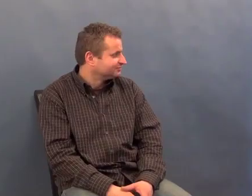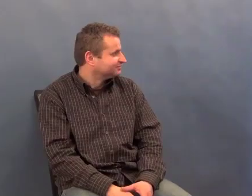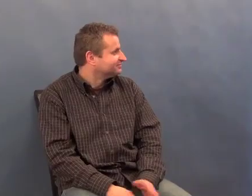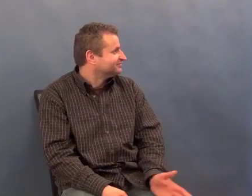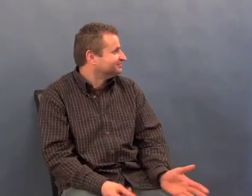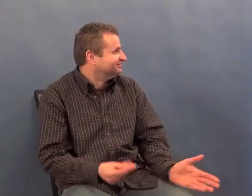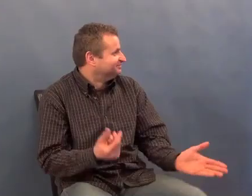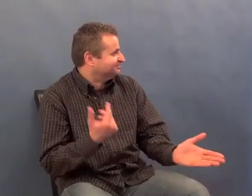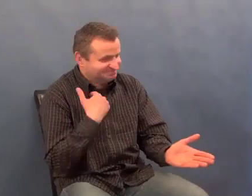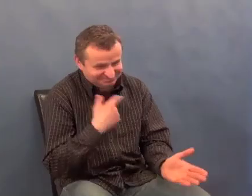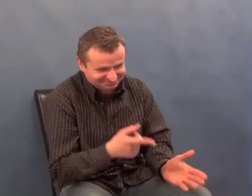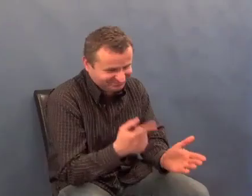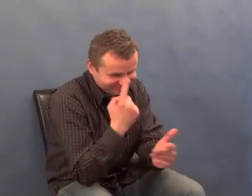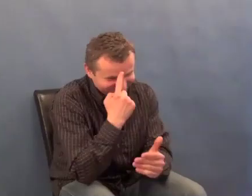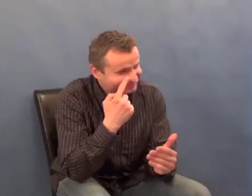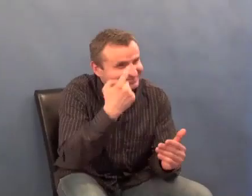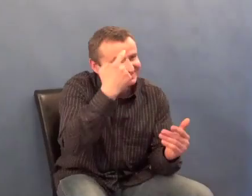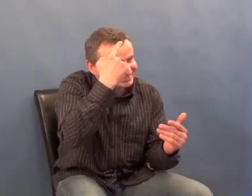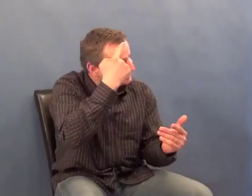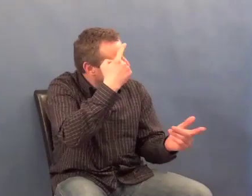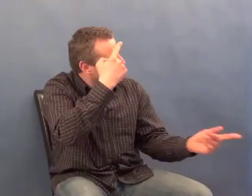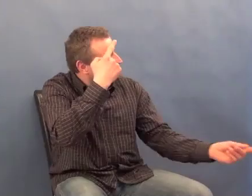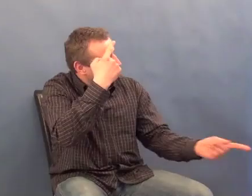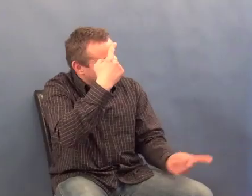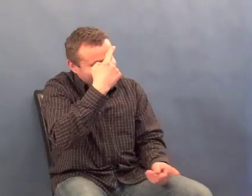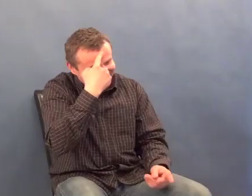Ja to nie wiem.